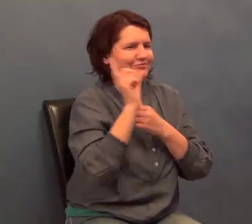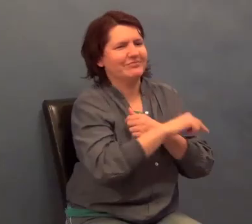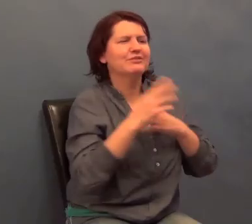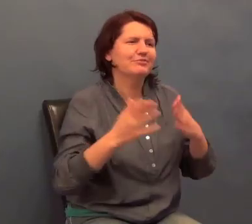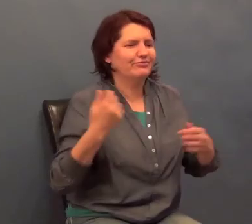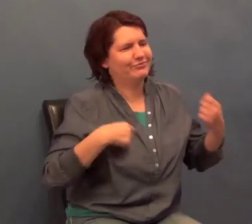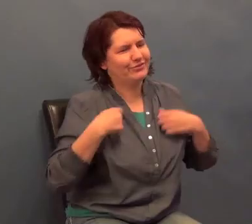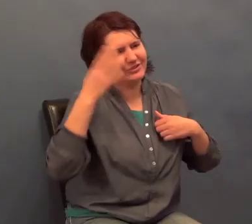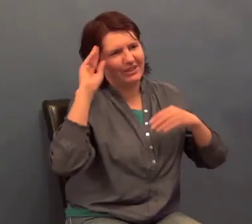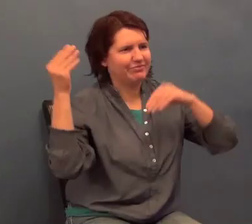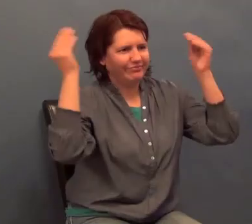Charlie Chaplin przygotowuje się, ubiera, zakłada czapkę na głowę.